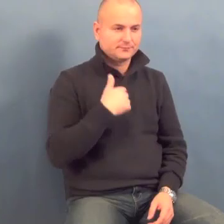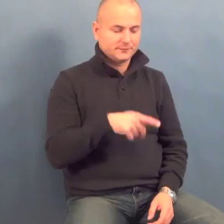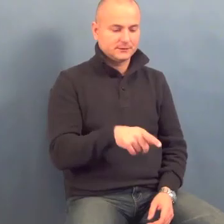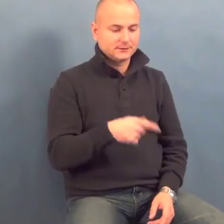Wiem.